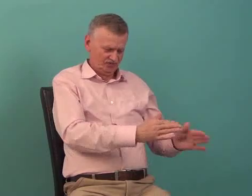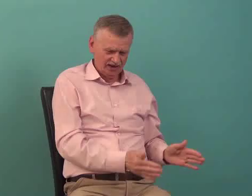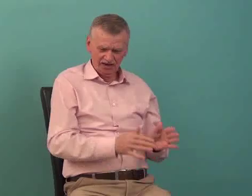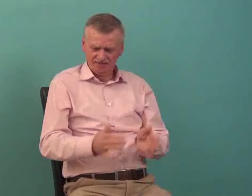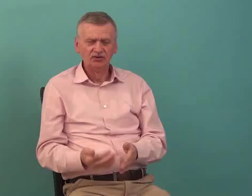Były trzy kosze.